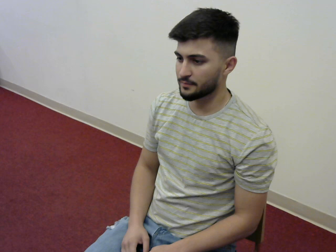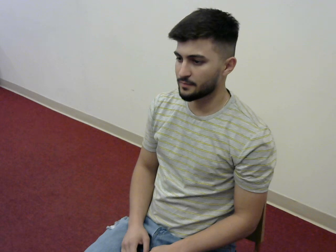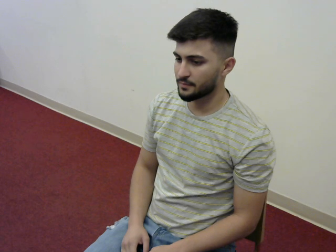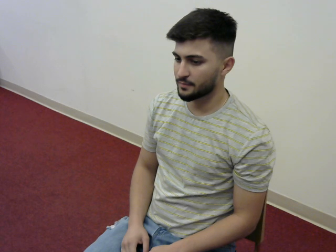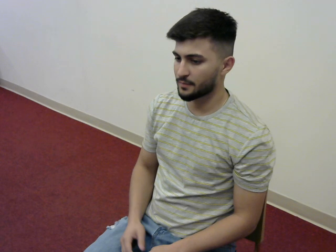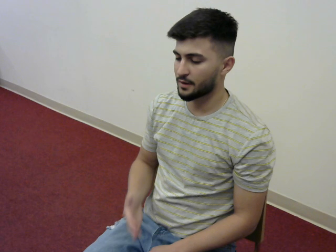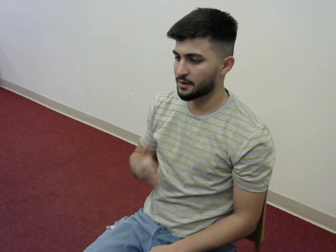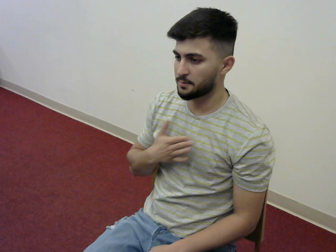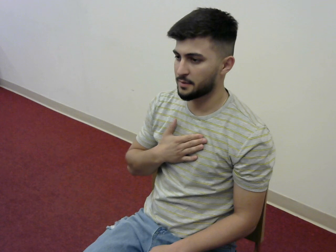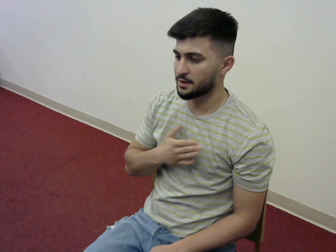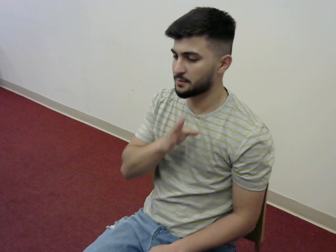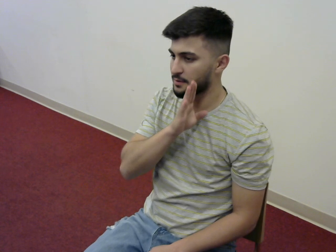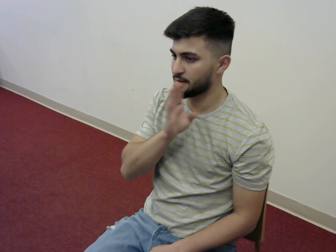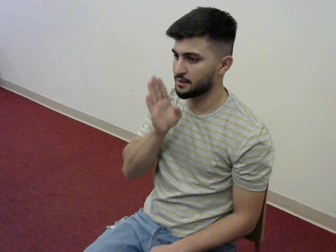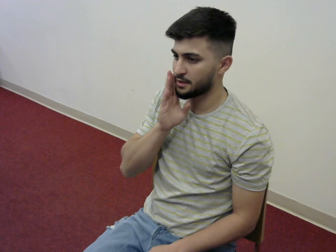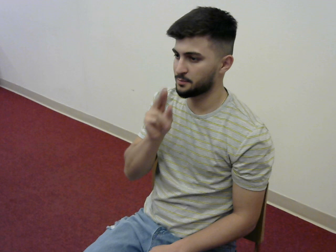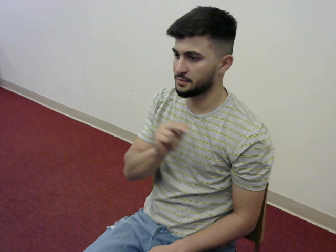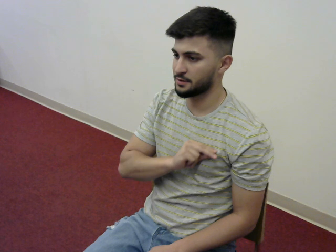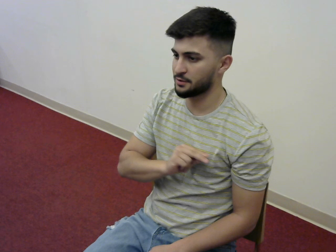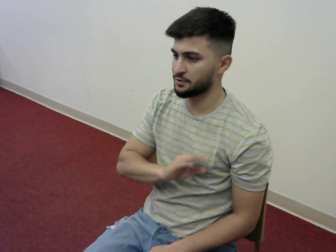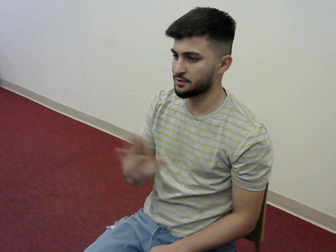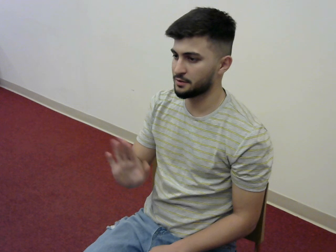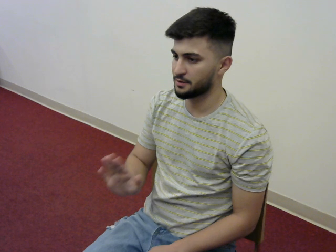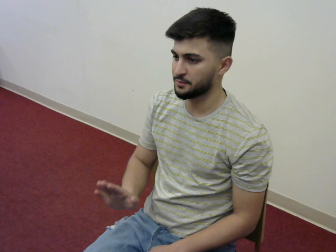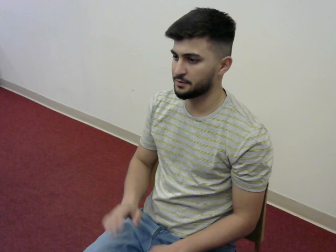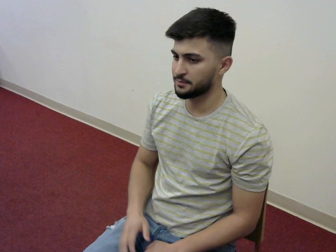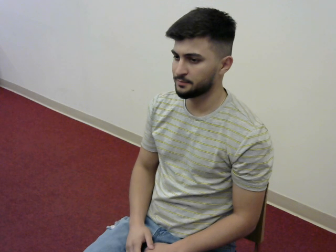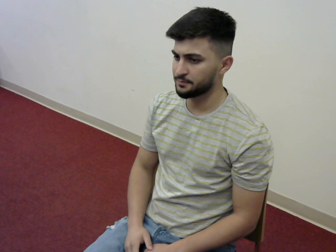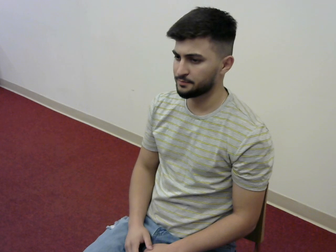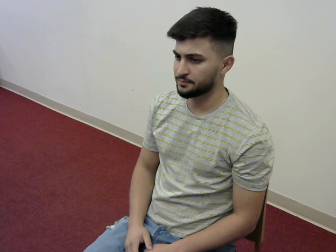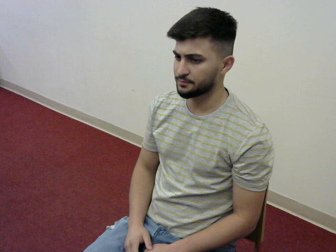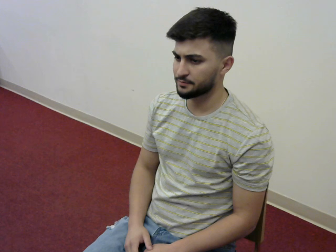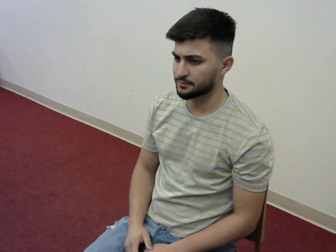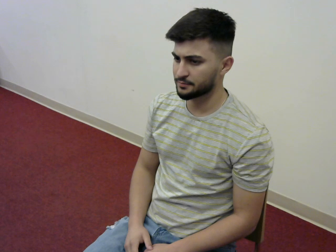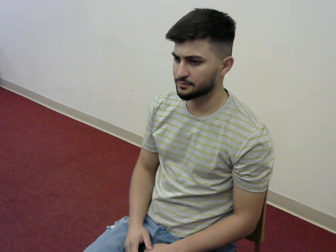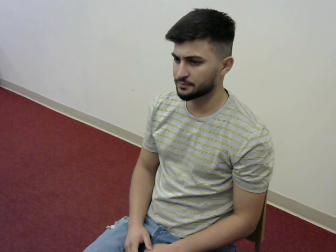Mənim anam işsizdir